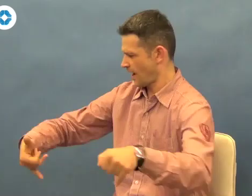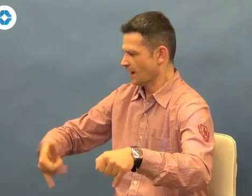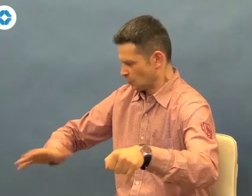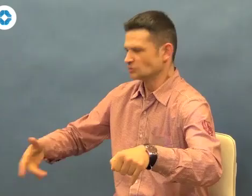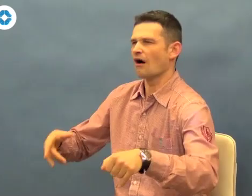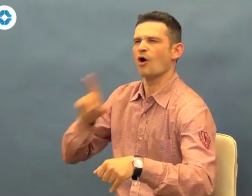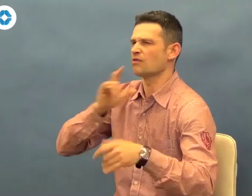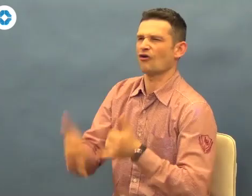Chłopiec nie mógł jechać.